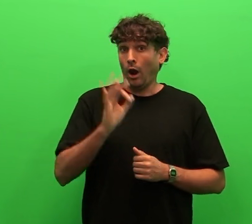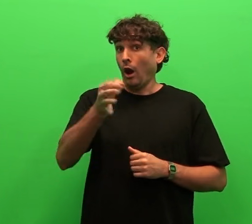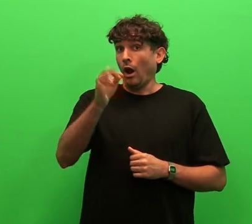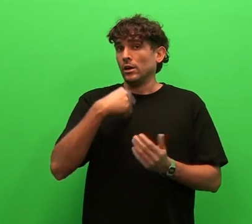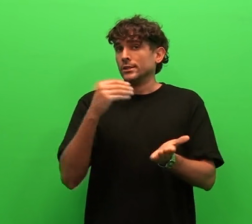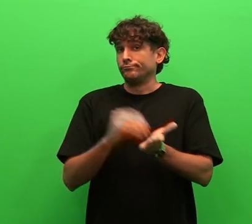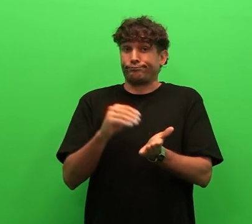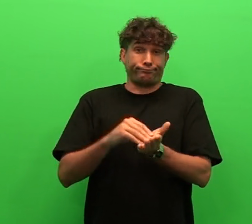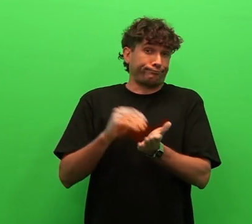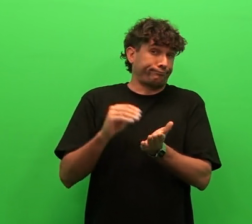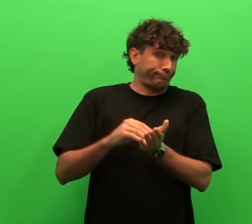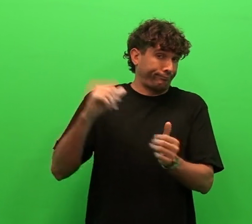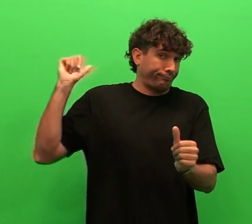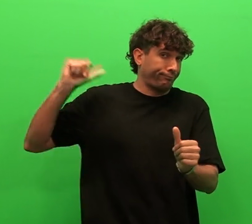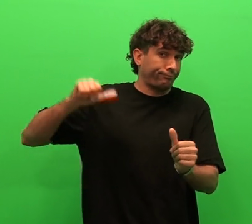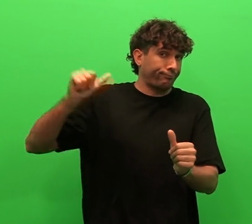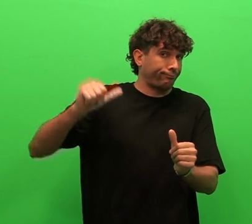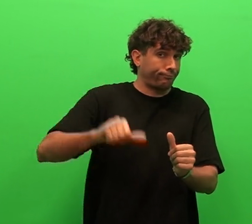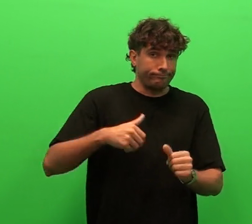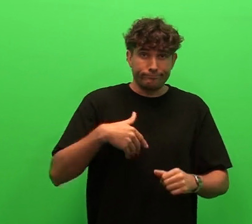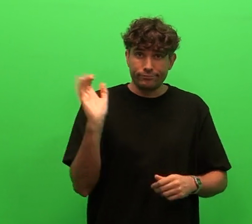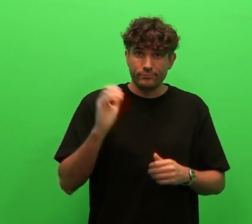Sí, fins ara m'ha passat moltíssimes vegades.